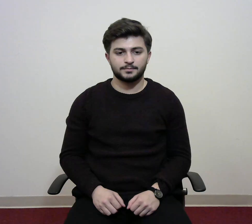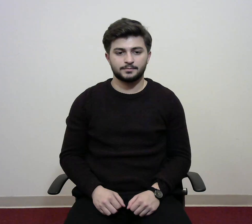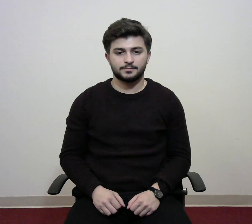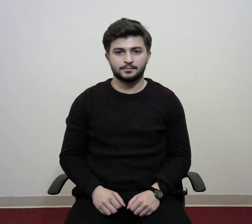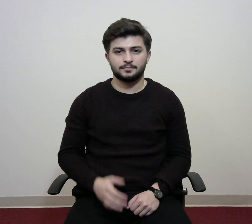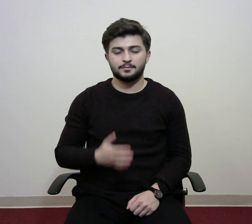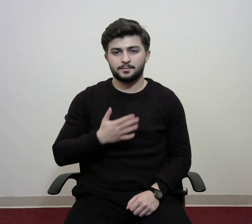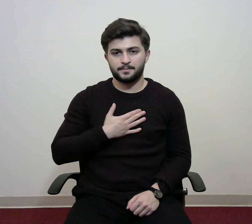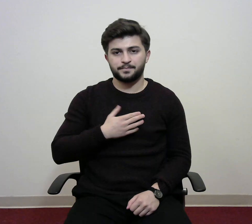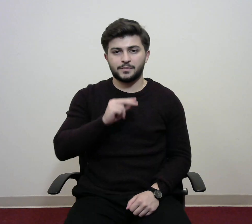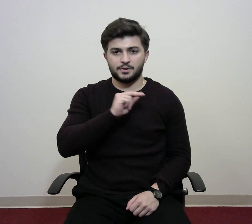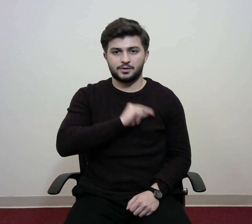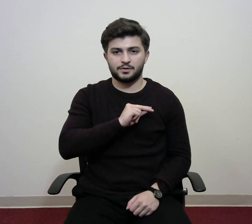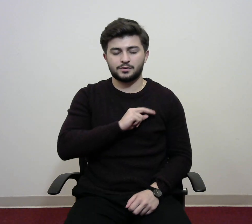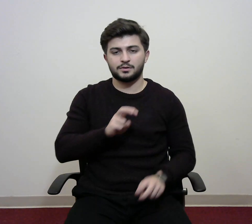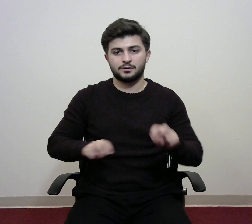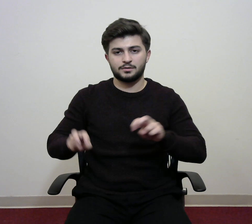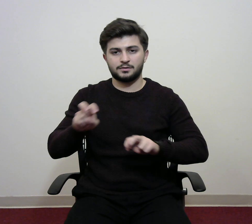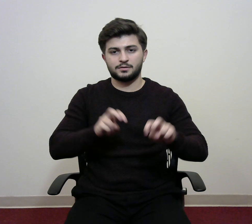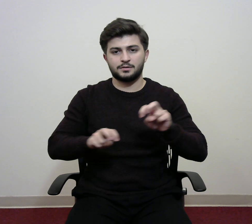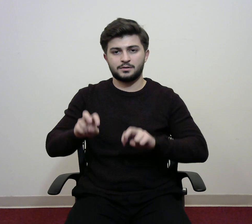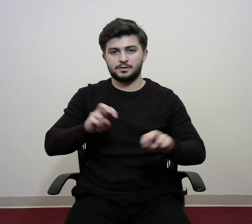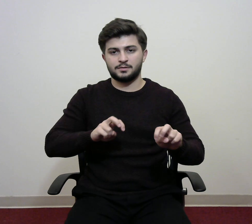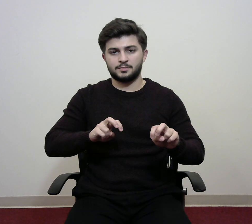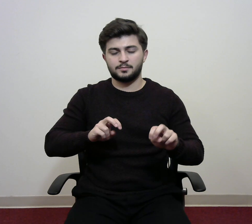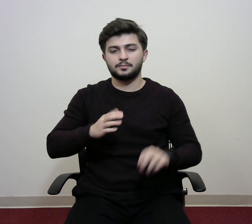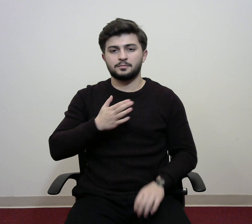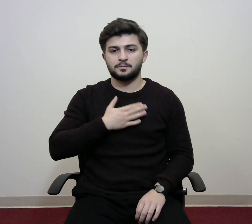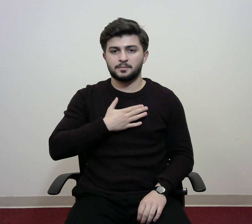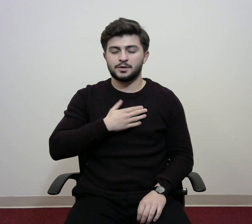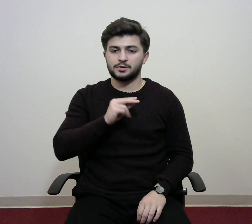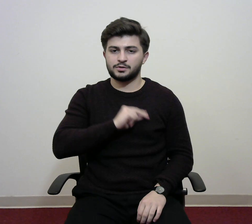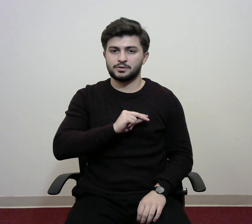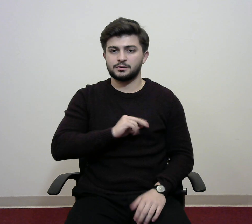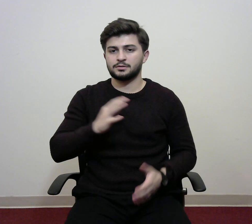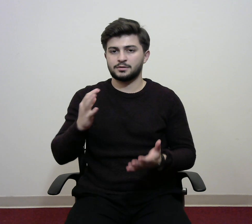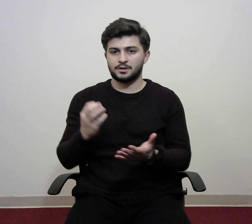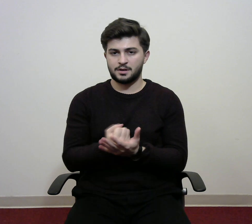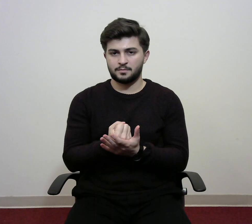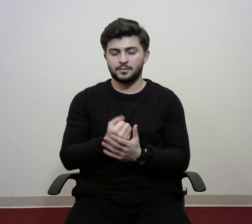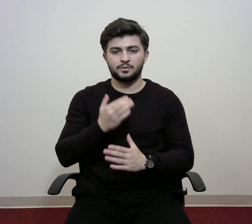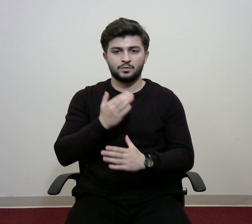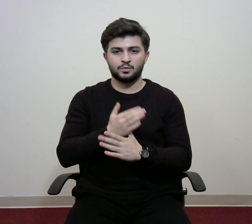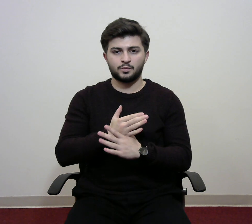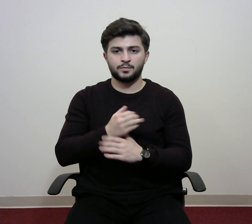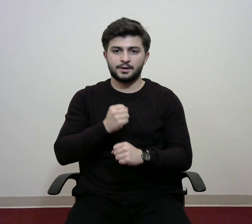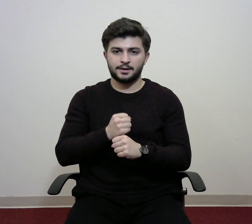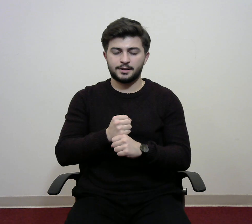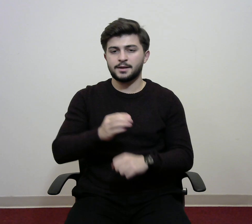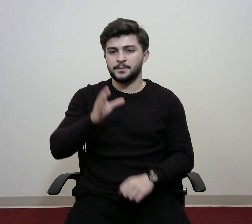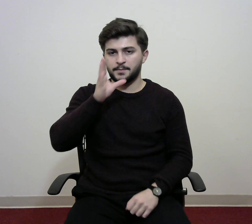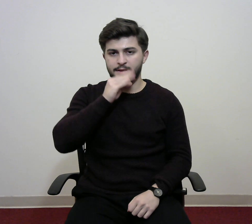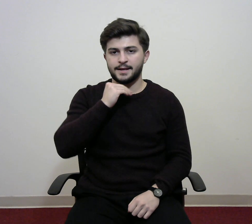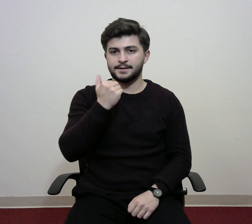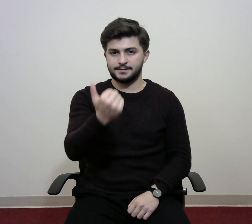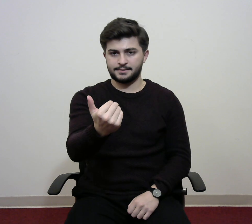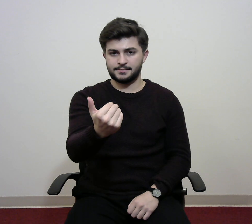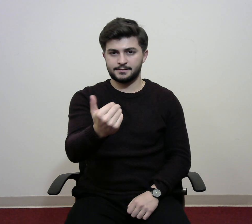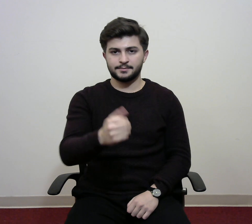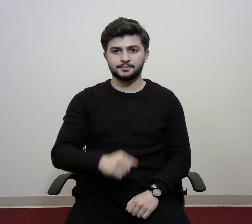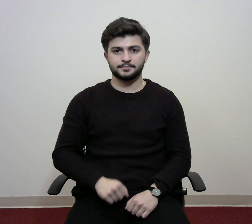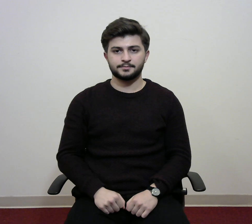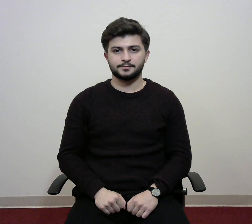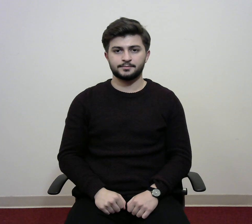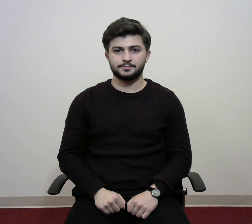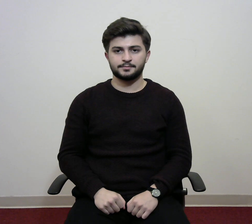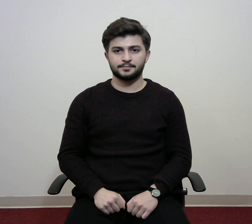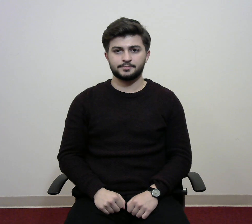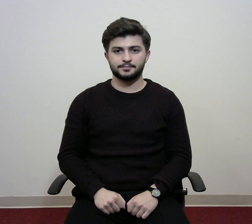Mən iş axtarıram, mənə iş tapmaqda kömək edə bilərsinizmi?